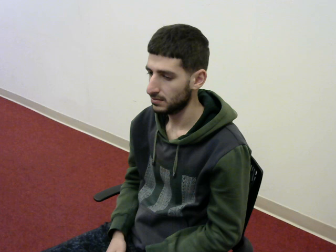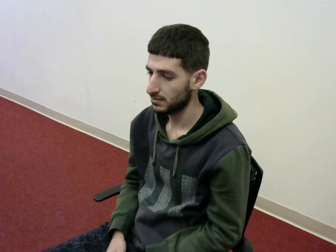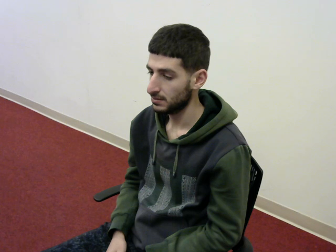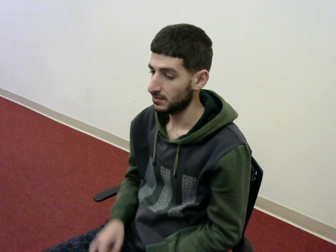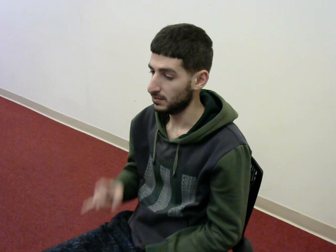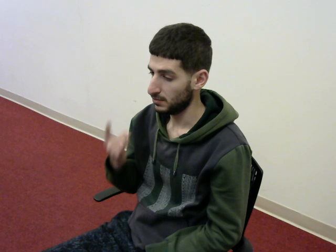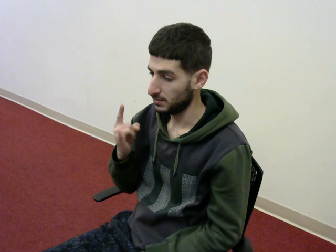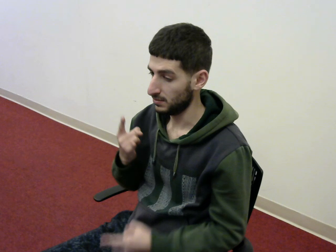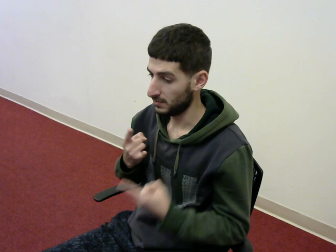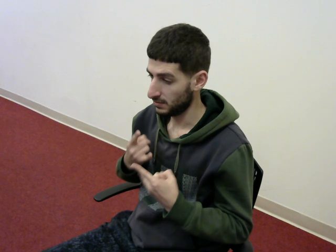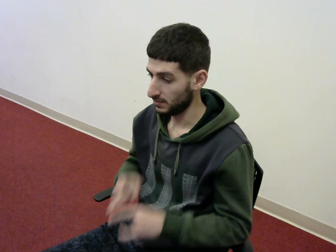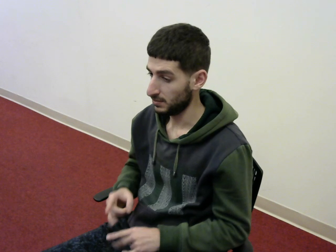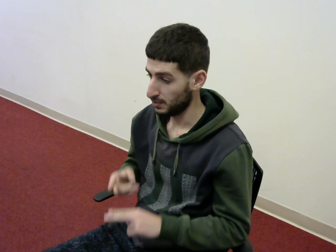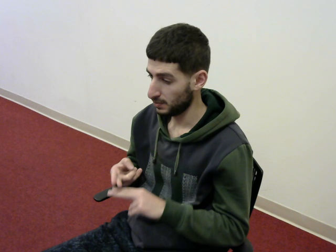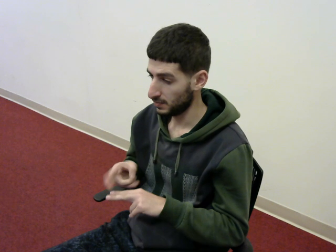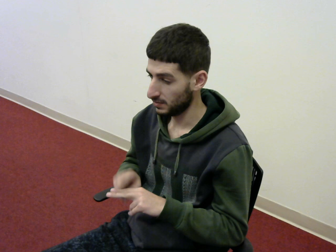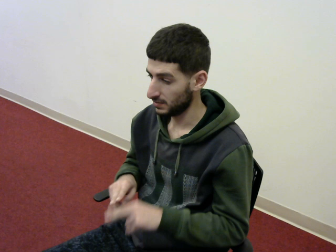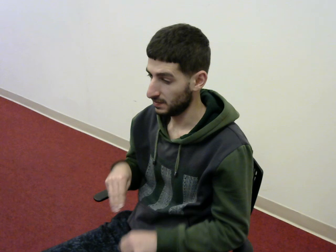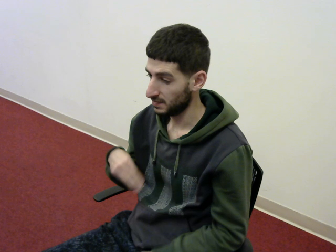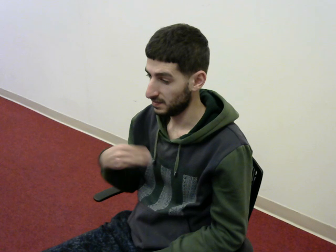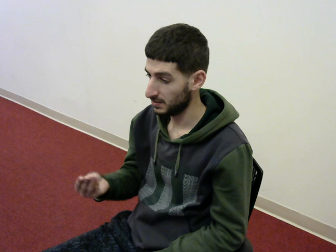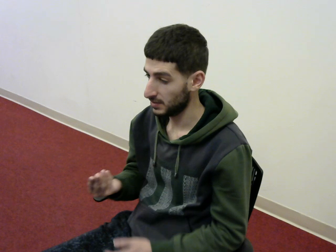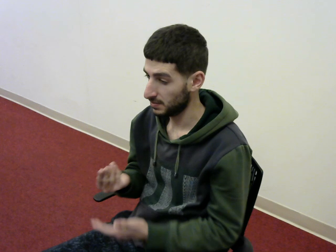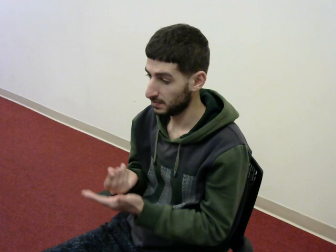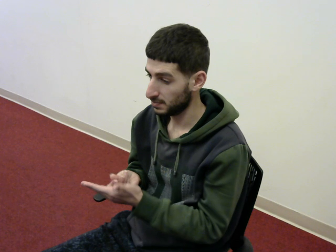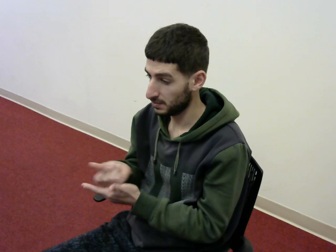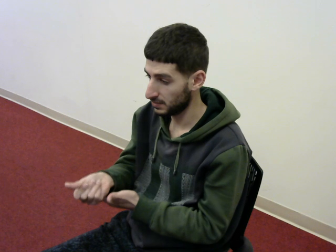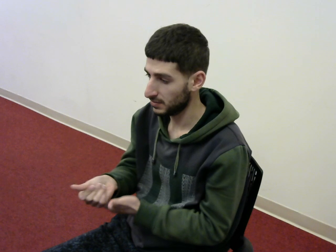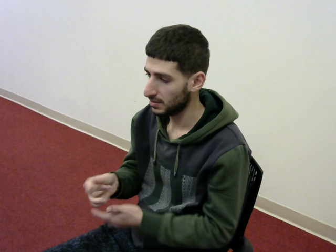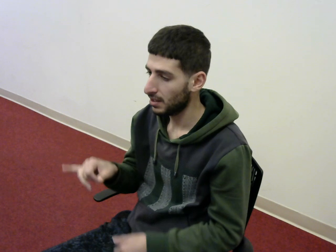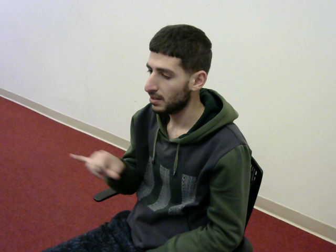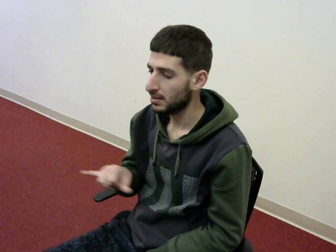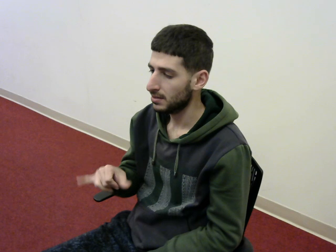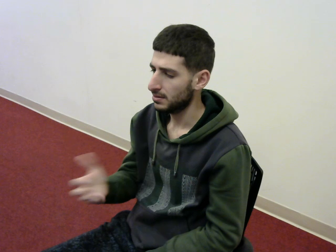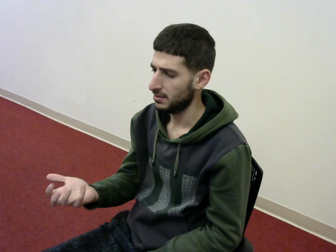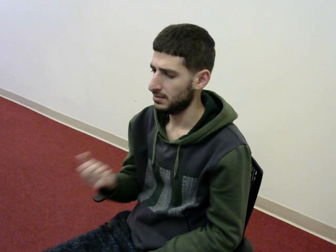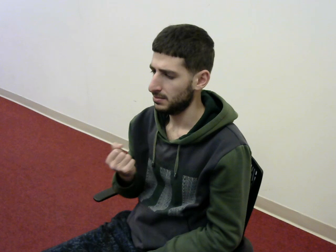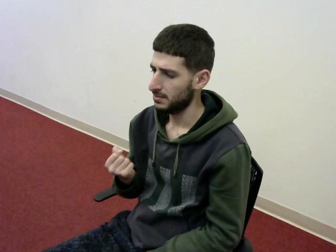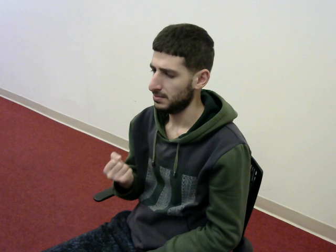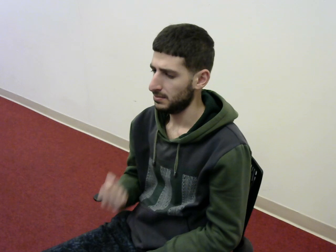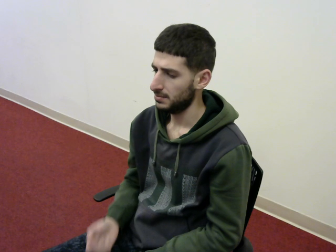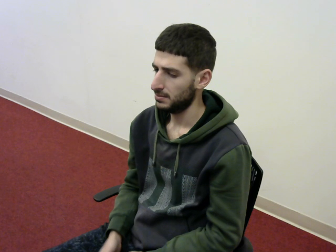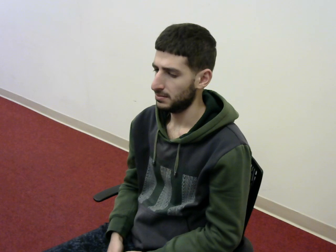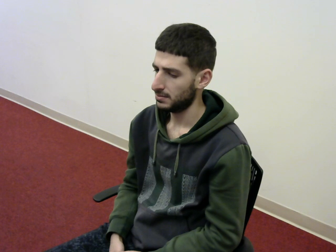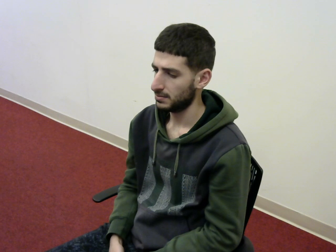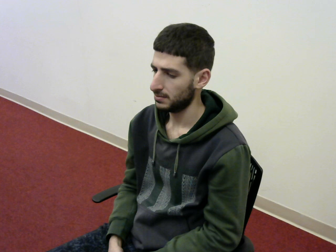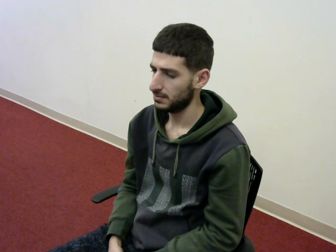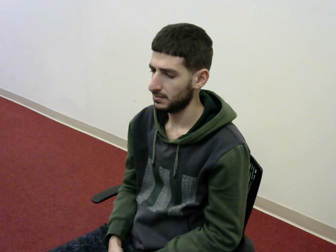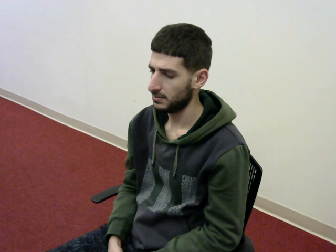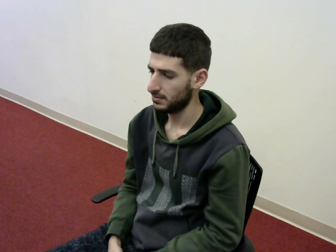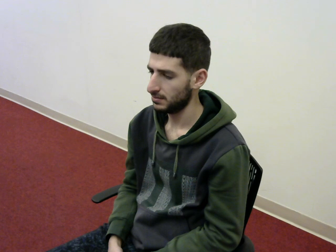Uşağın doğulmasına görə verilən ödəniş hardan alınır?